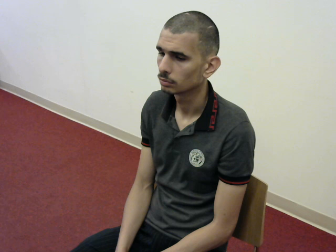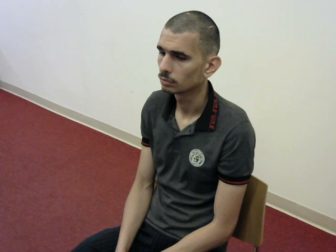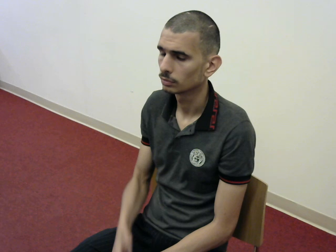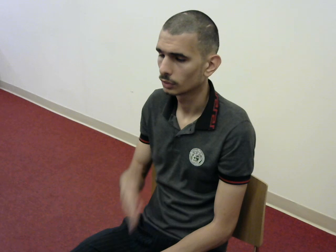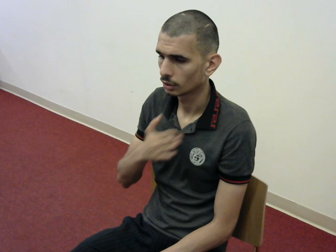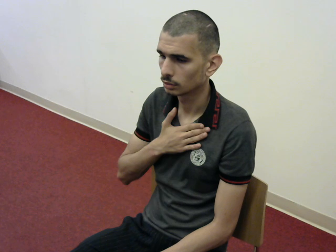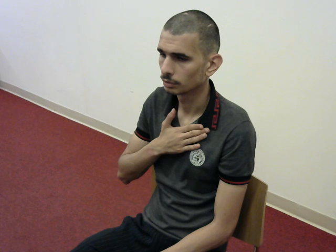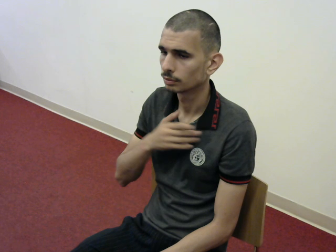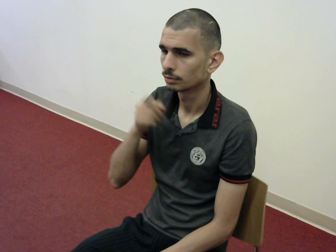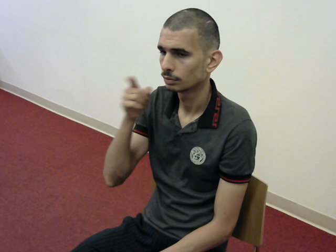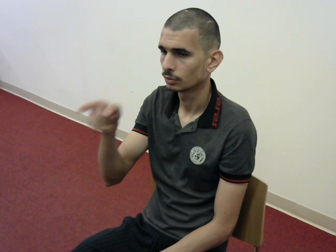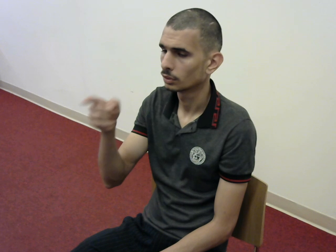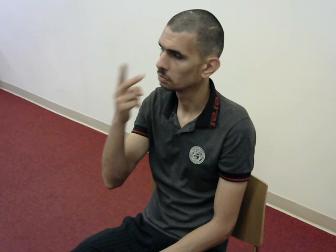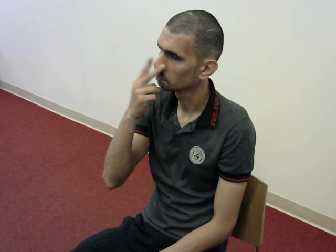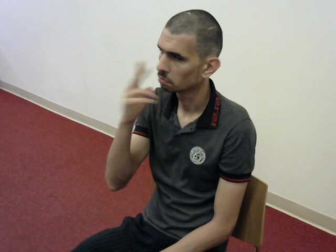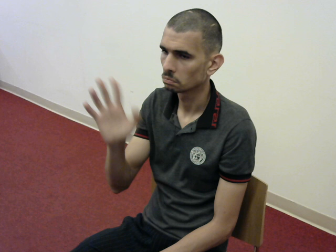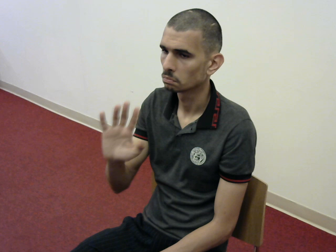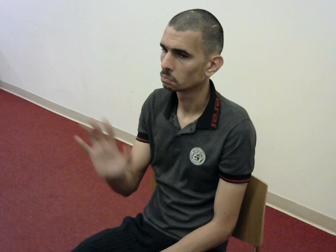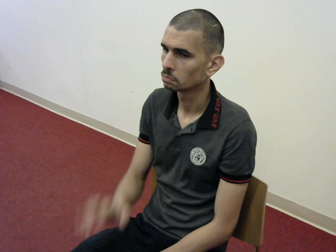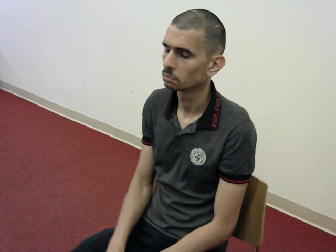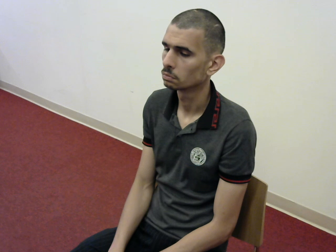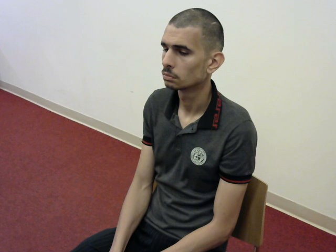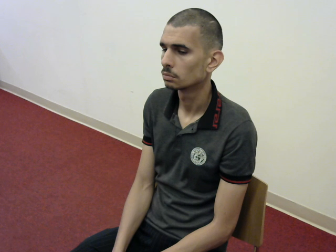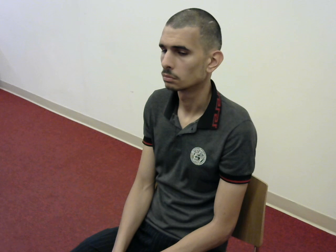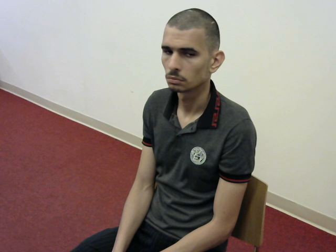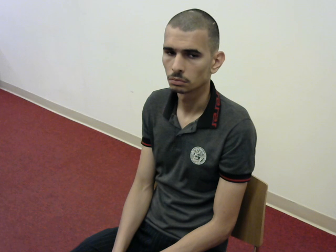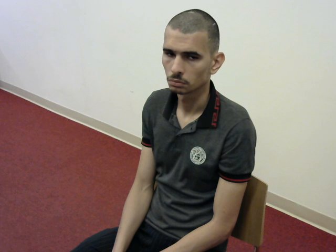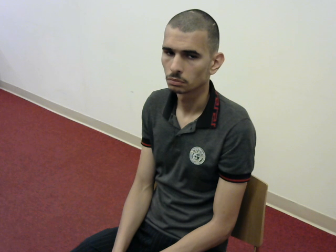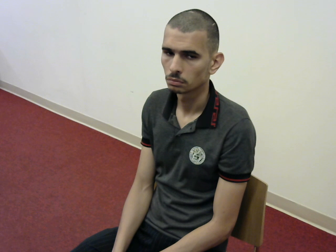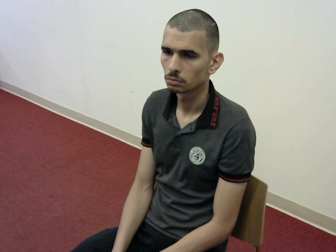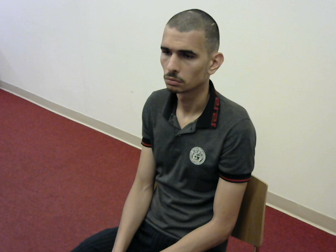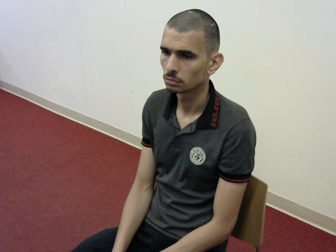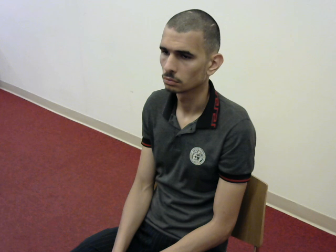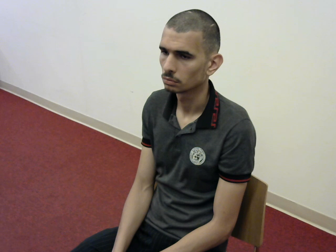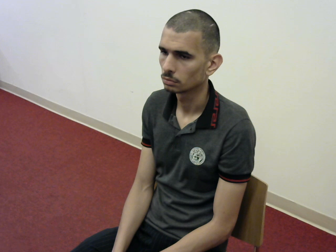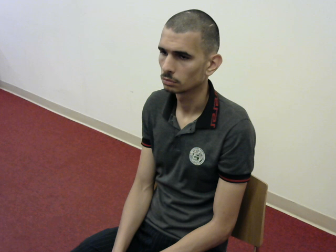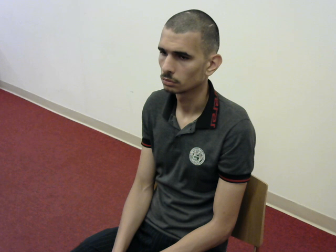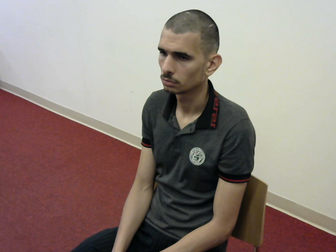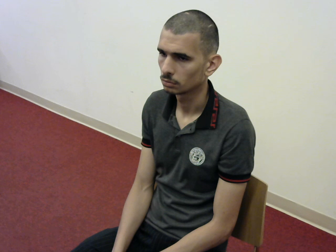Mən sizi görmürəm